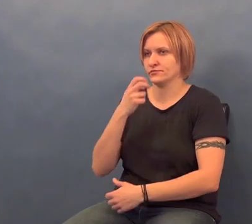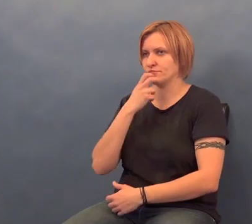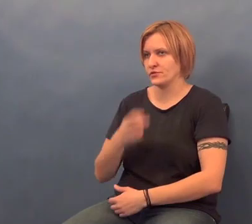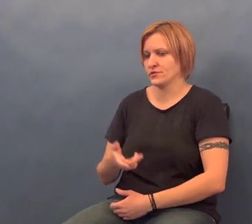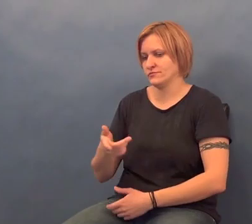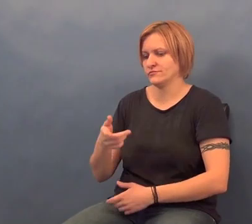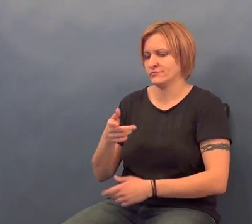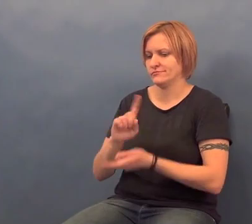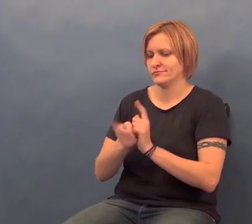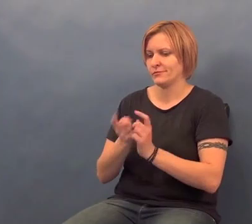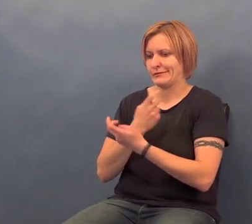To może kogoś zamienić w szkielet.